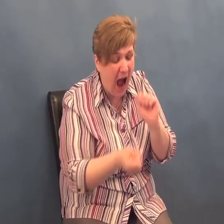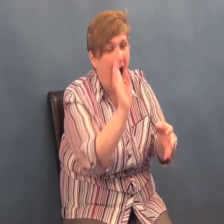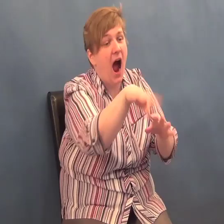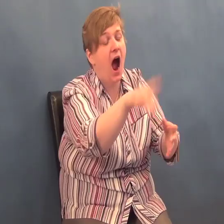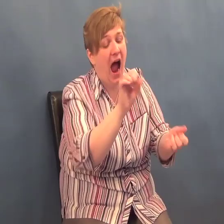Hej!